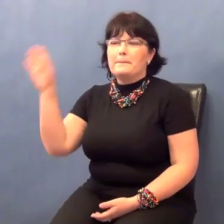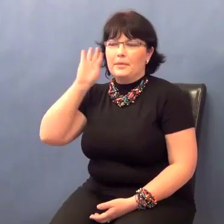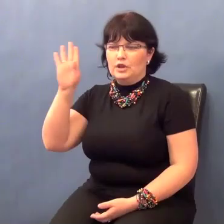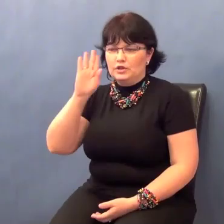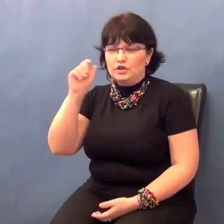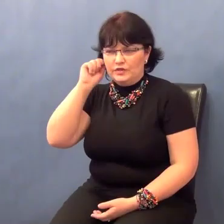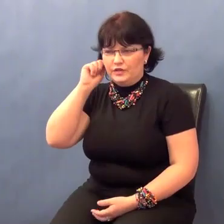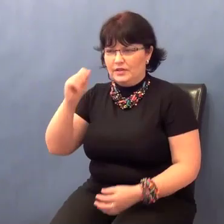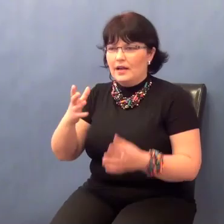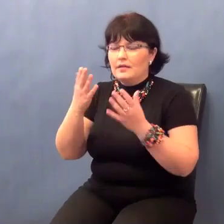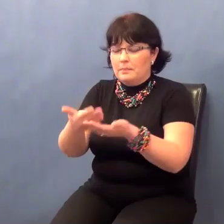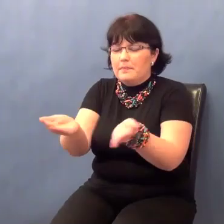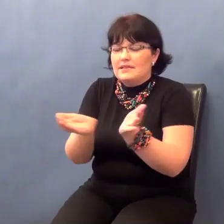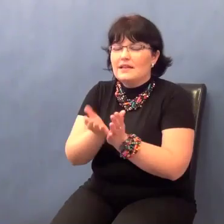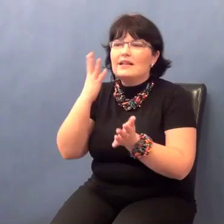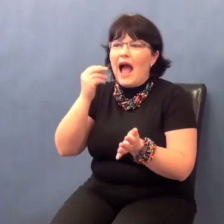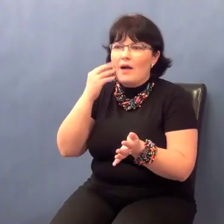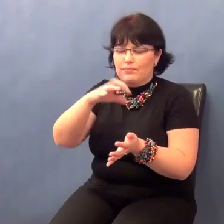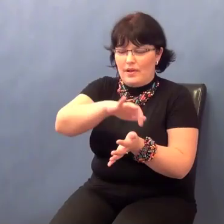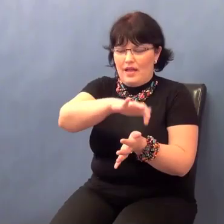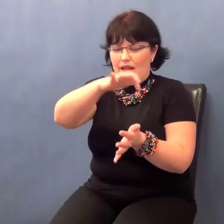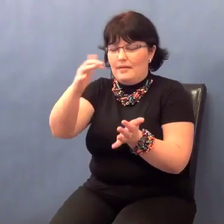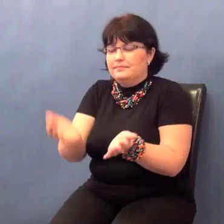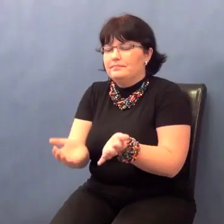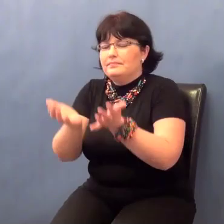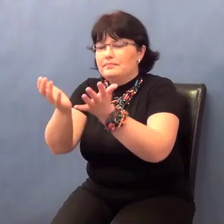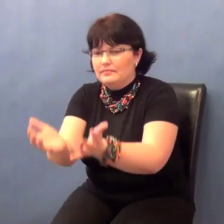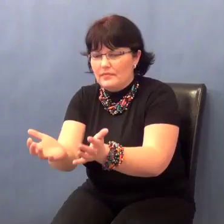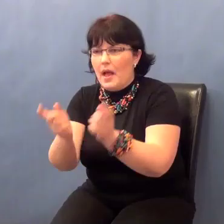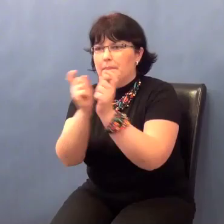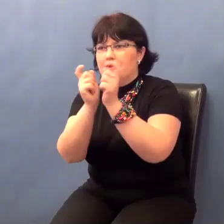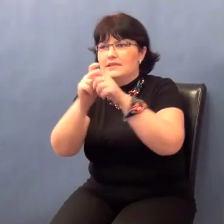Dziewczyna miś stawia miskę z jabłkami.